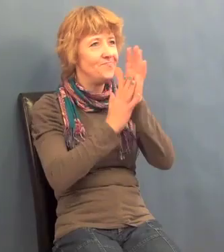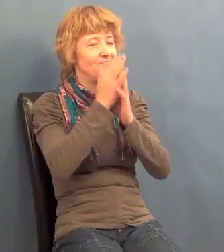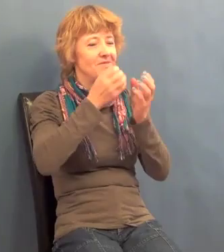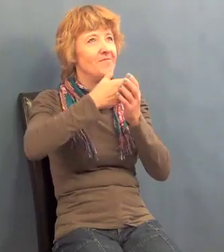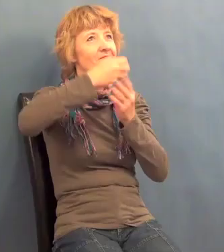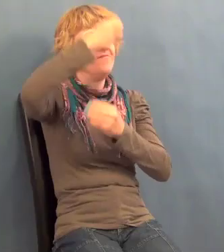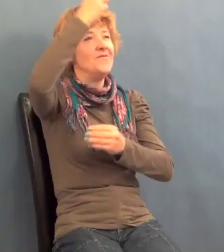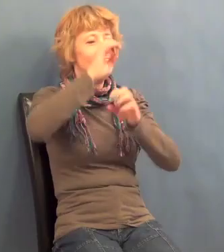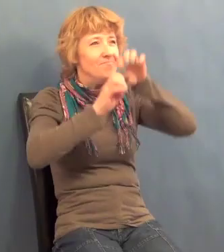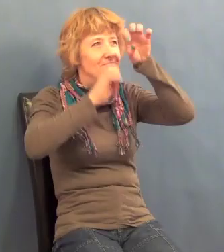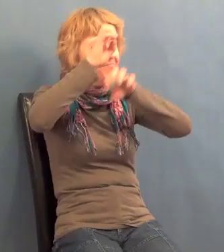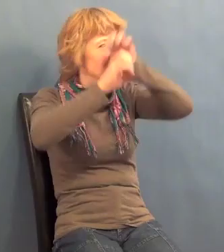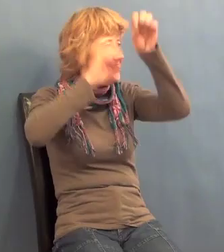Wchodzi przez rurę.